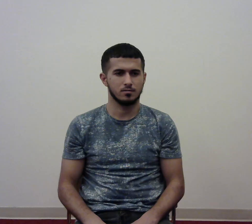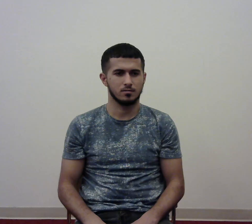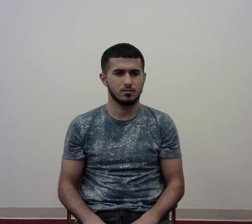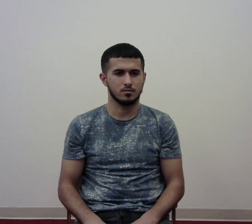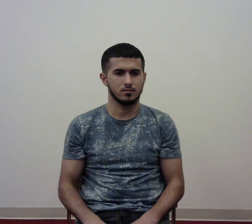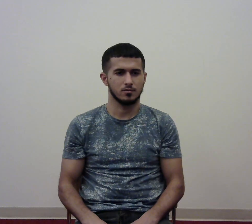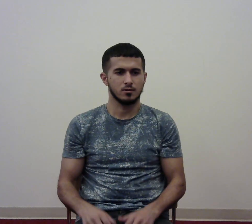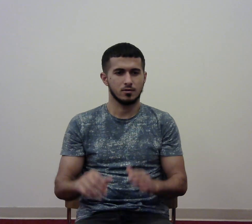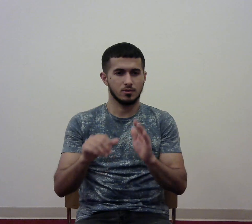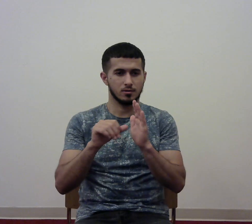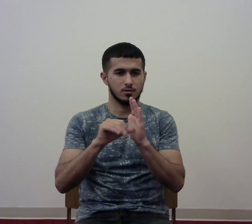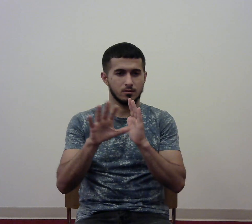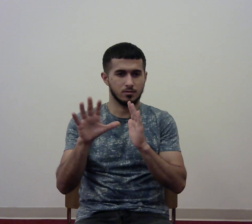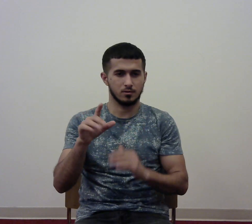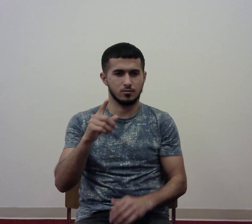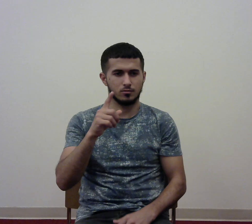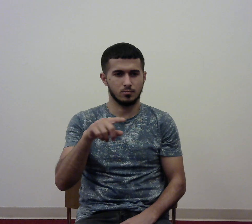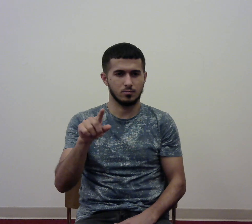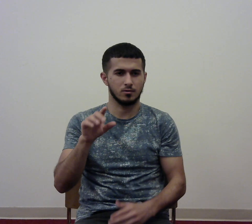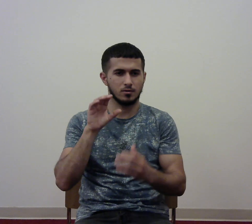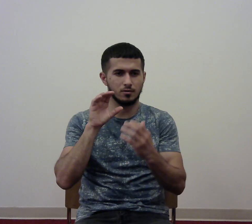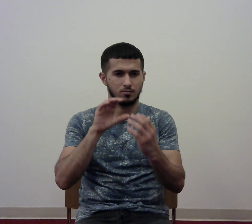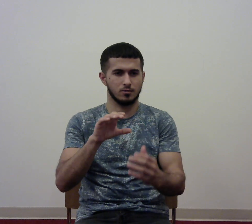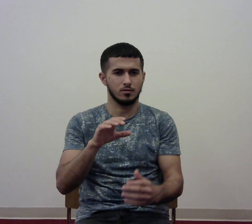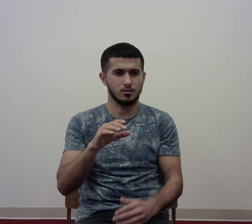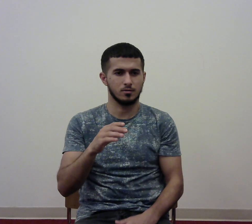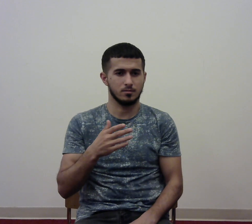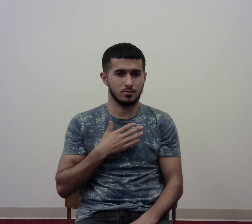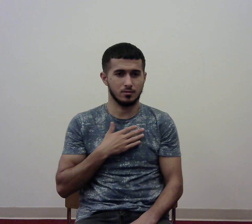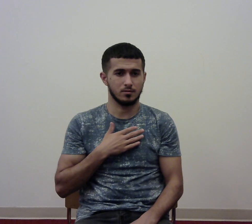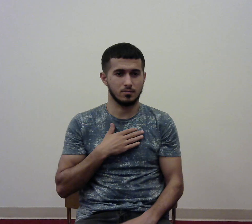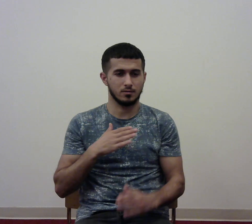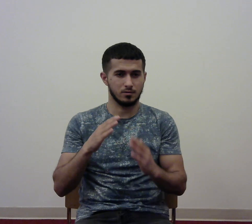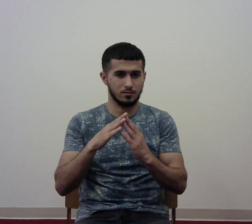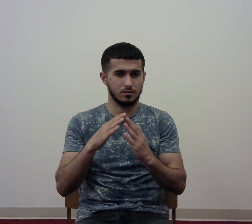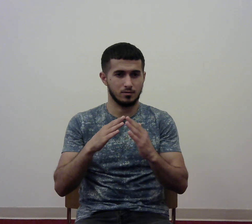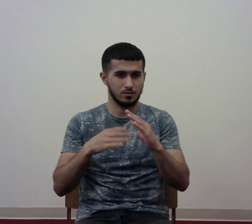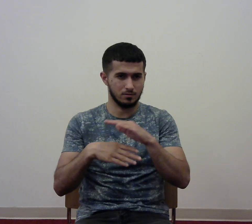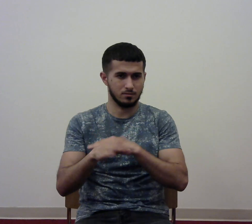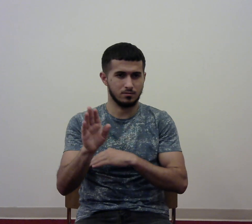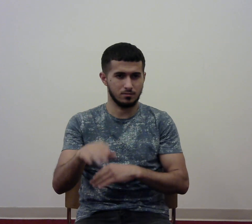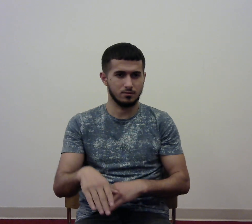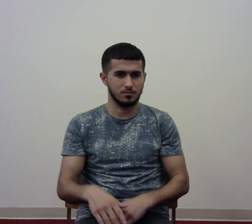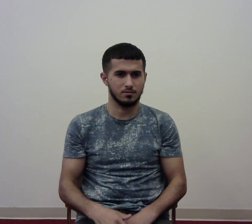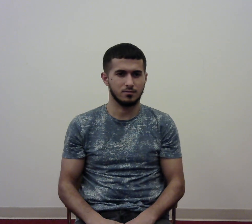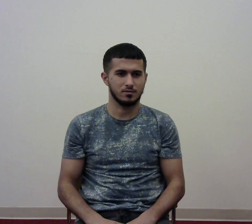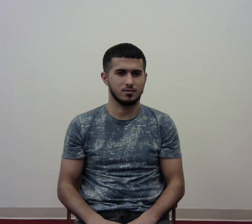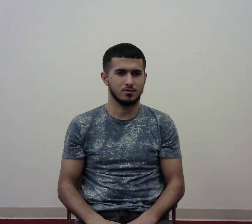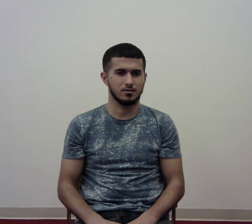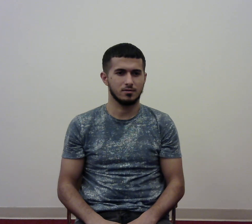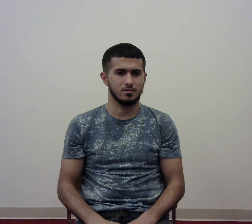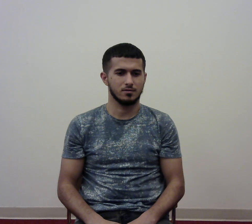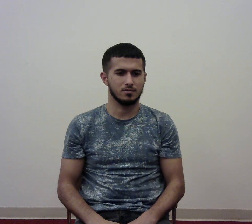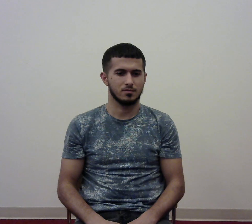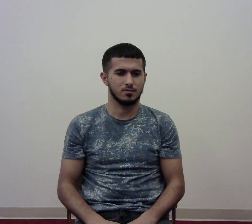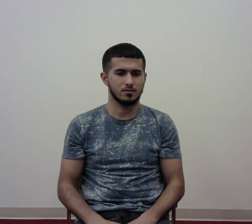65 saylı avtobus mənim evimə gedir